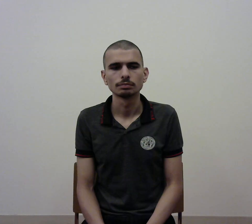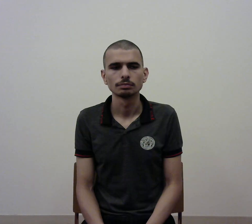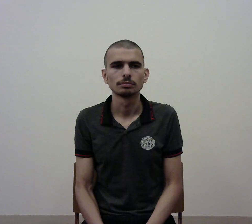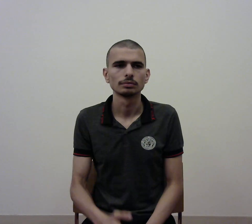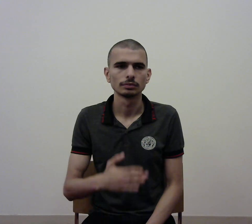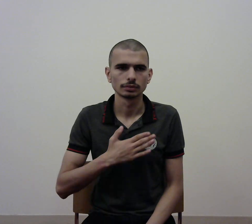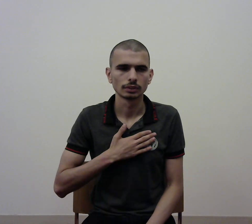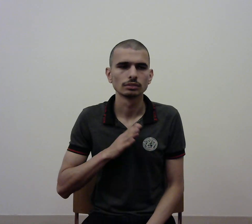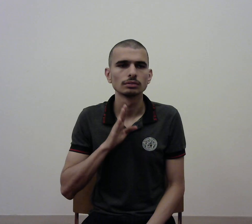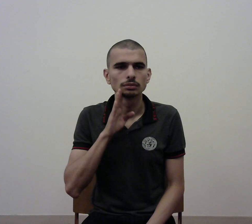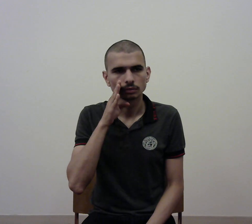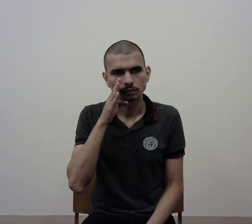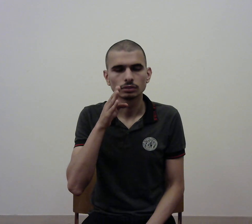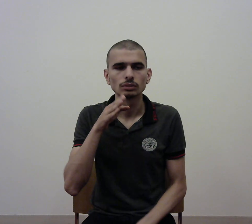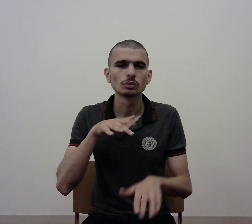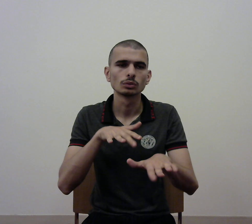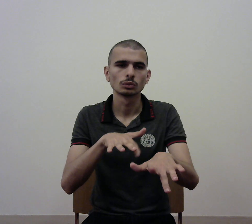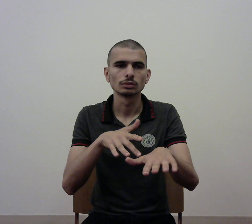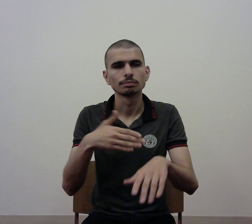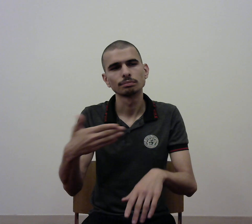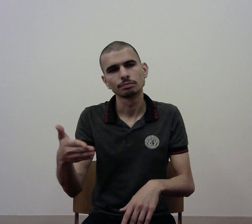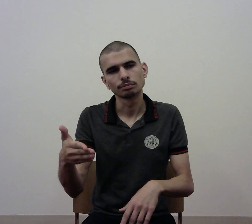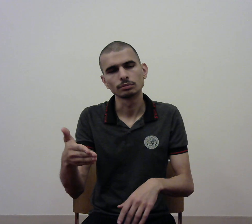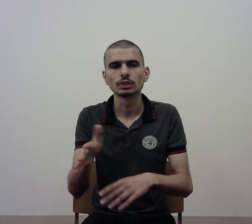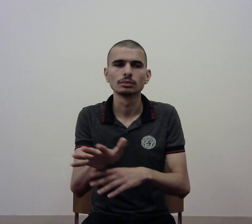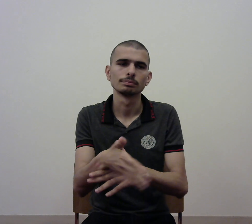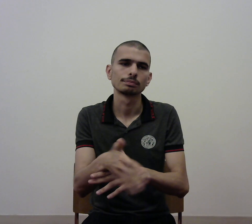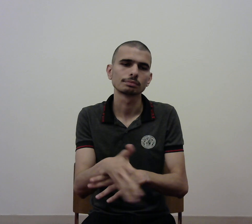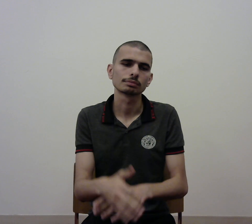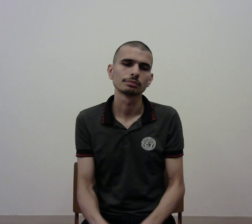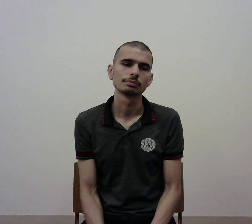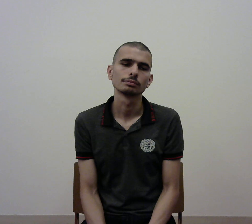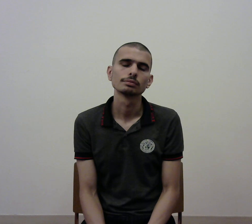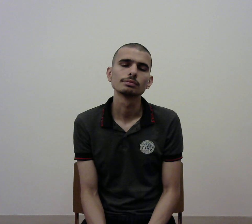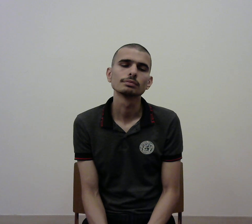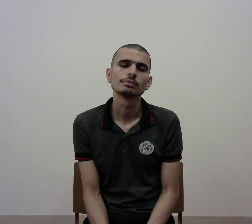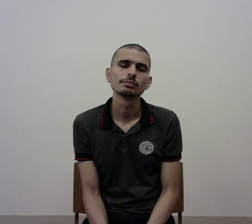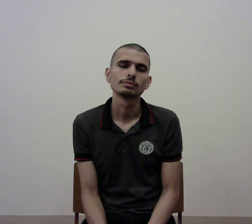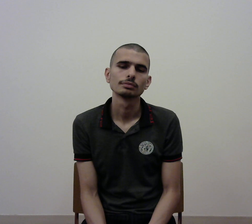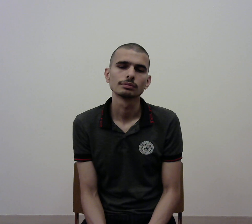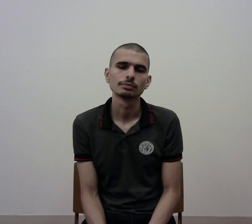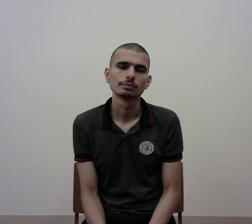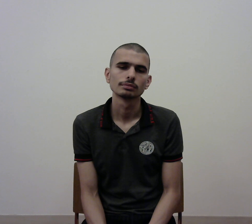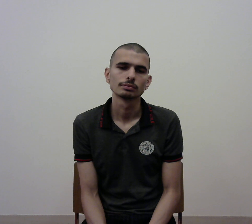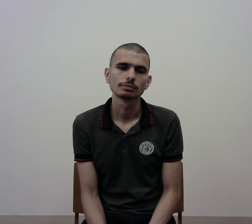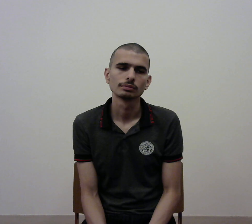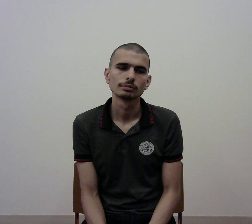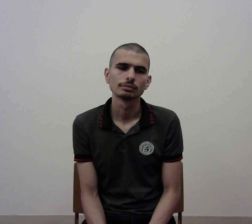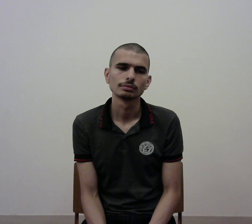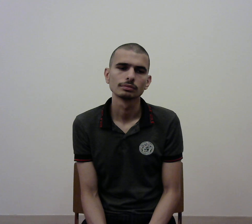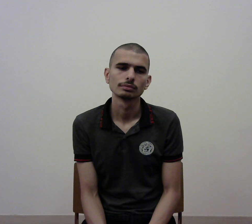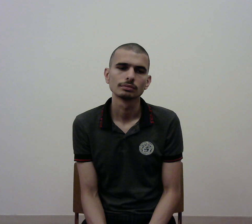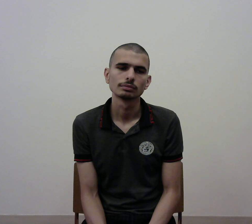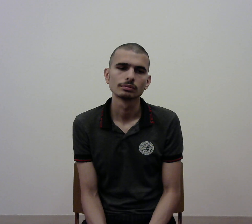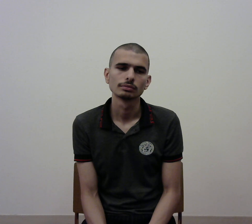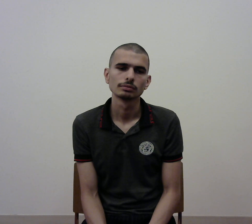Mən səhərlər dənizin kənarında gəzirəm